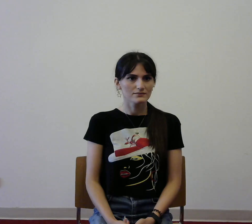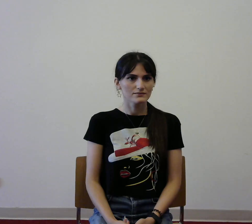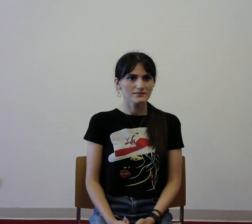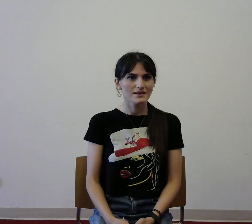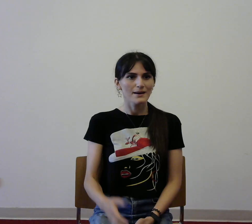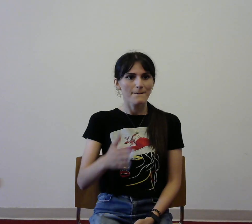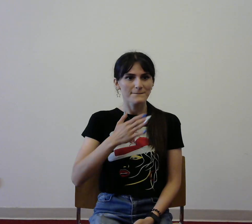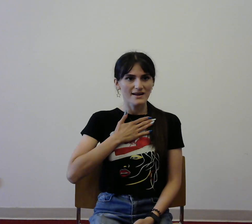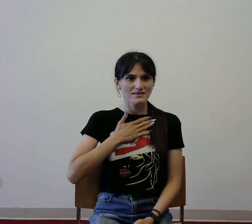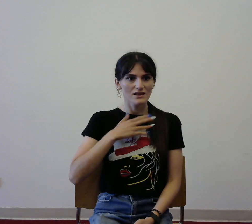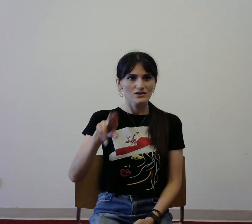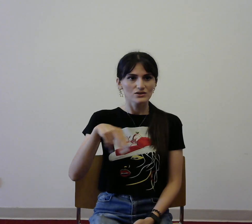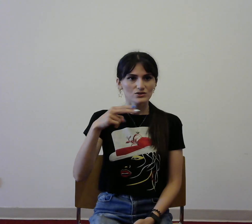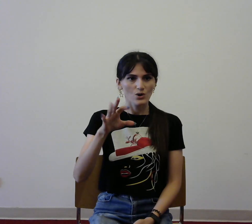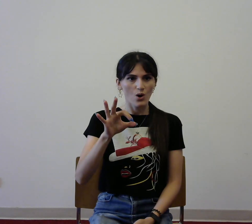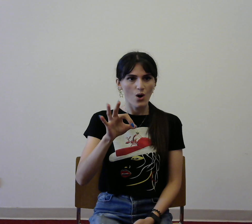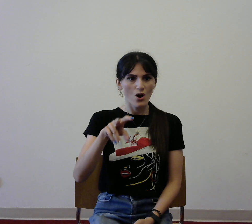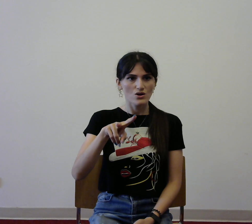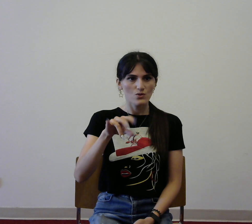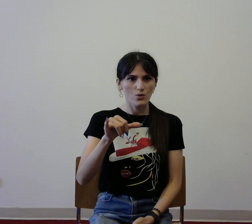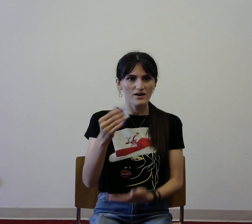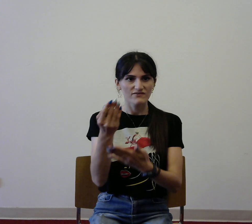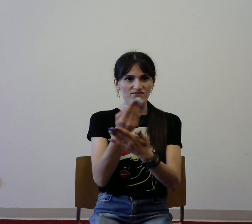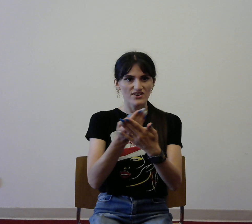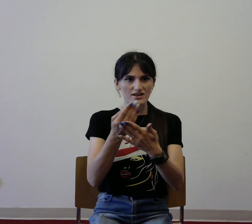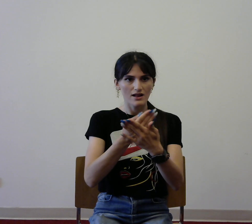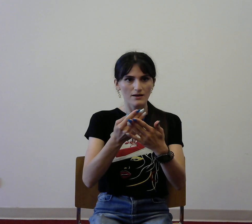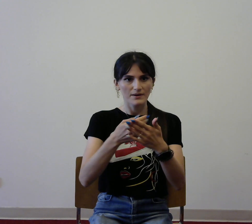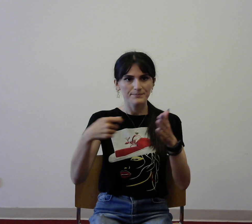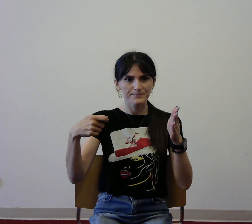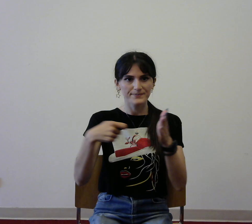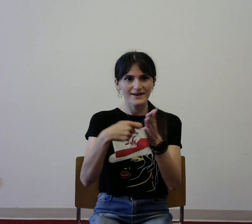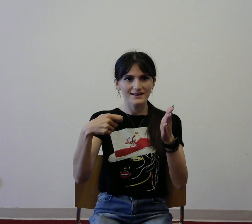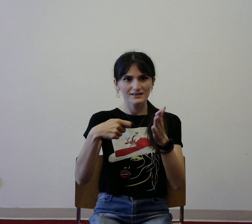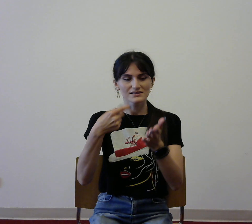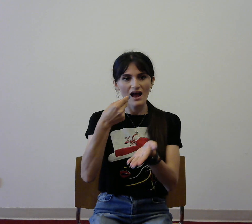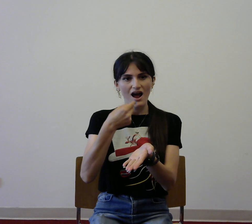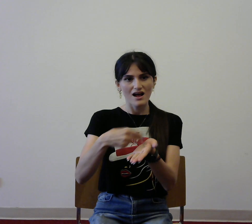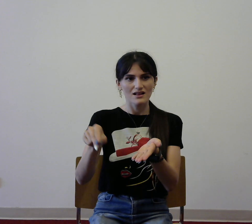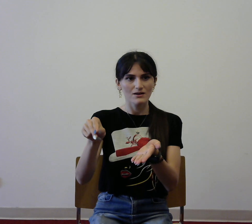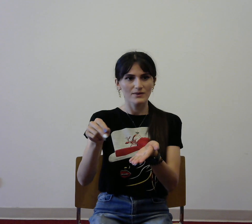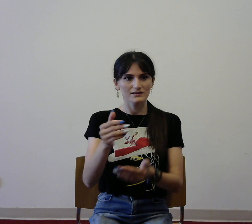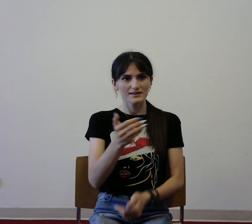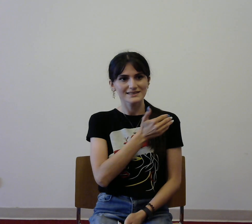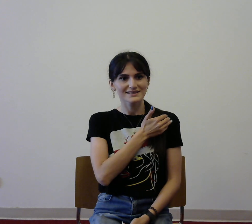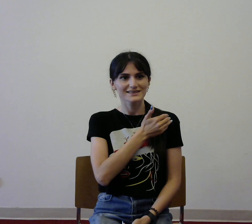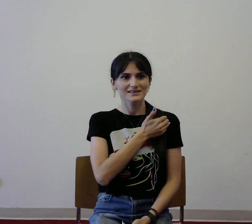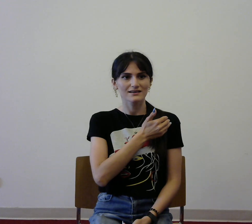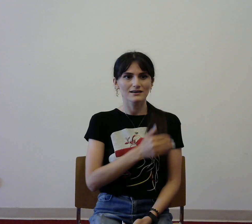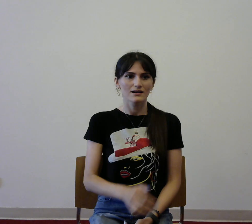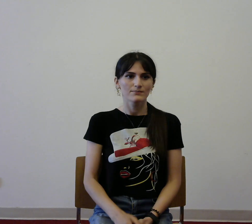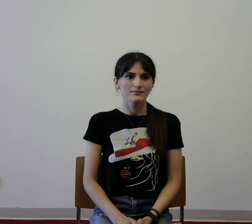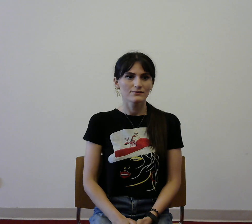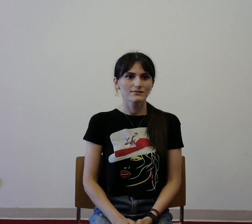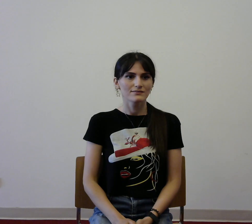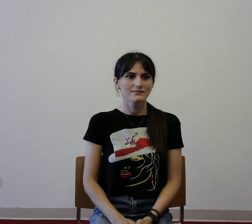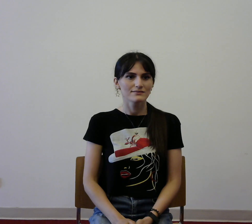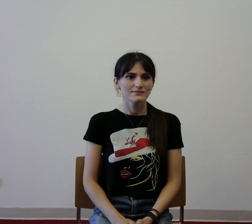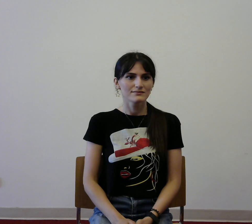Mən "Dolu" filminə bilet almaq istəyirəm